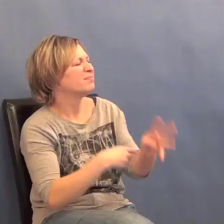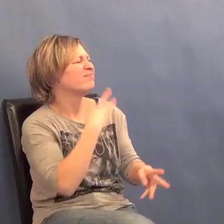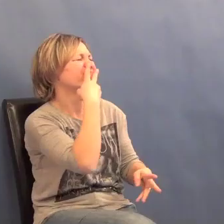Widać, że jest źle.